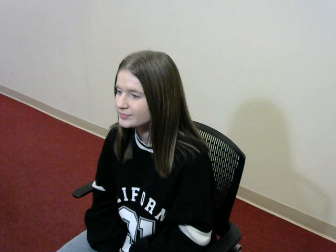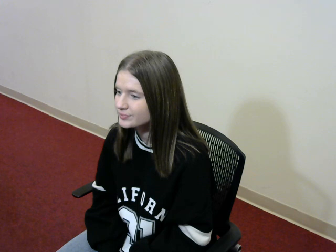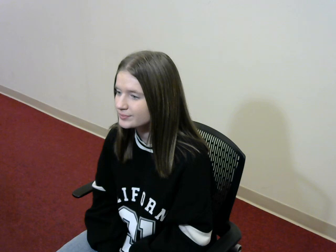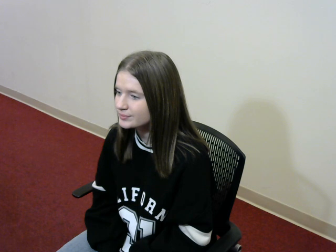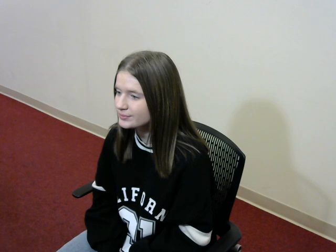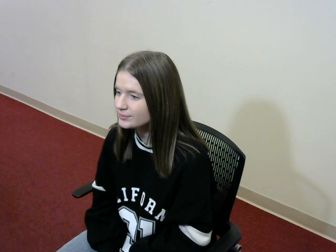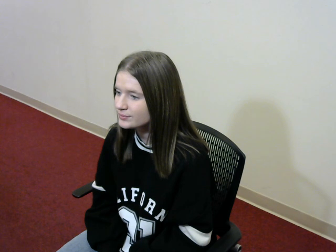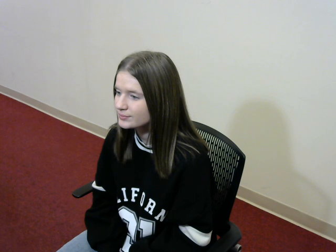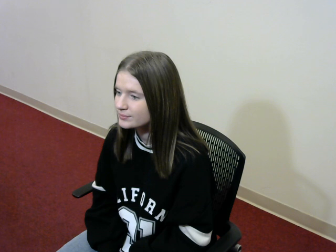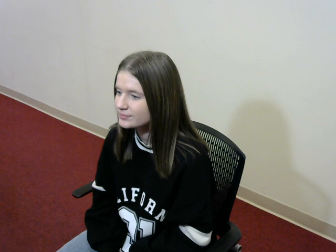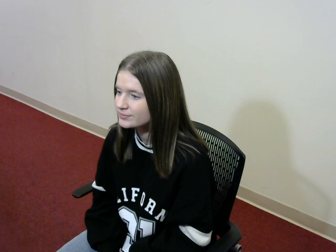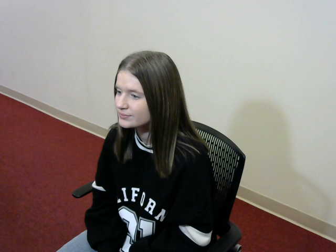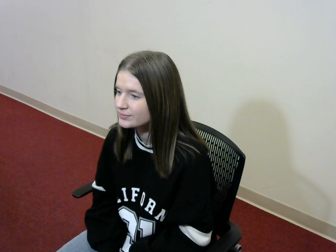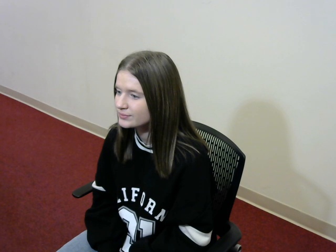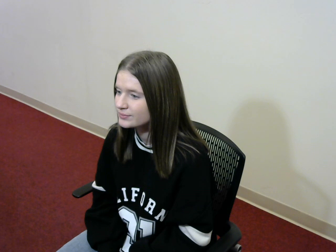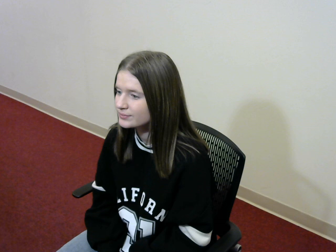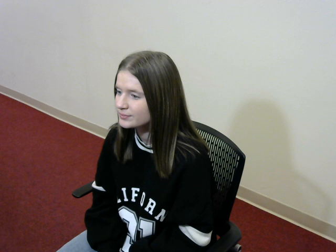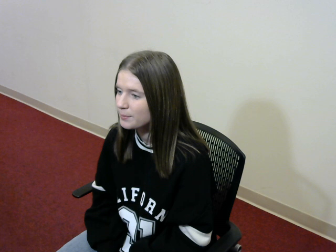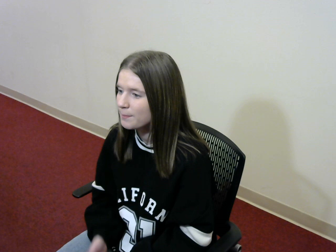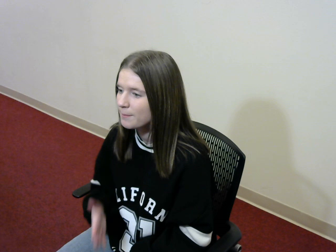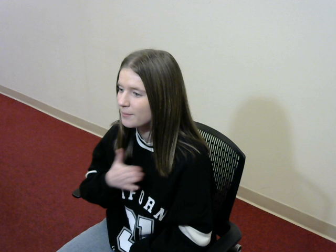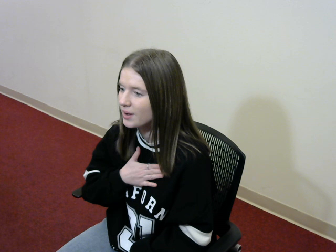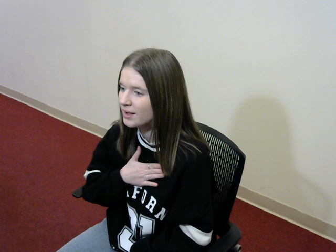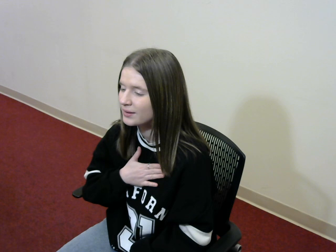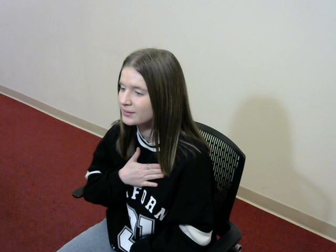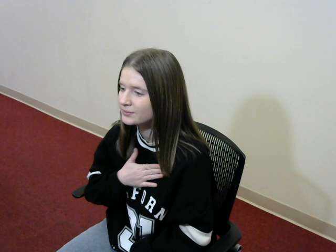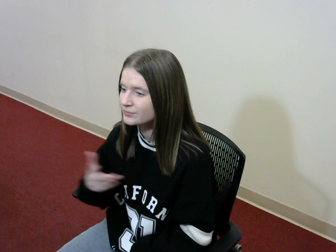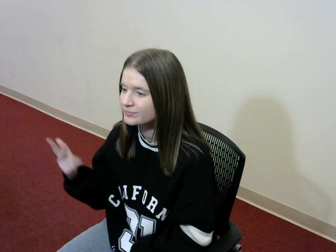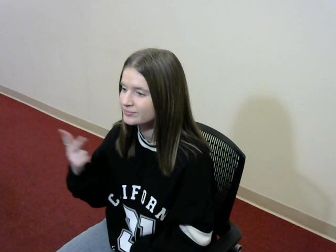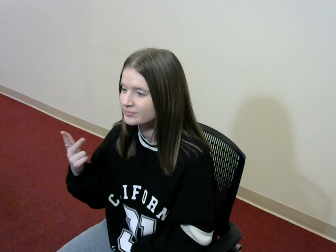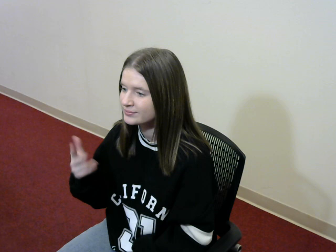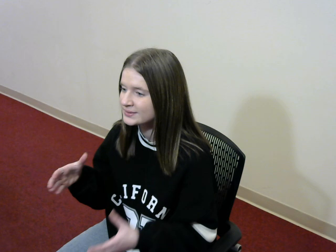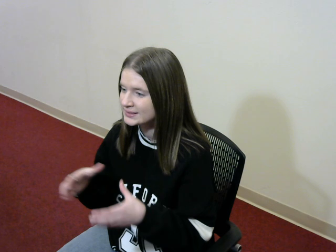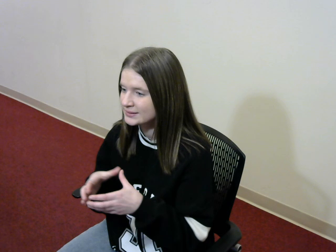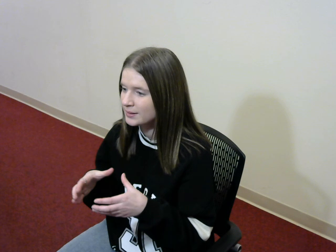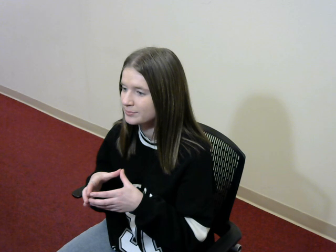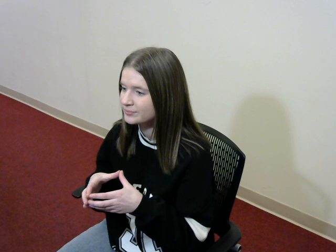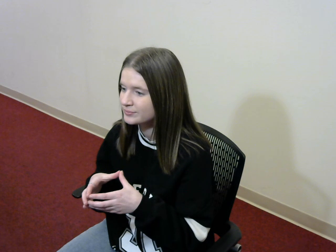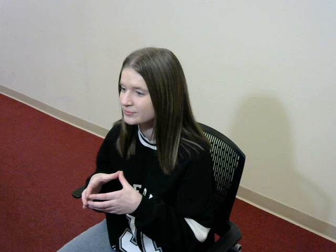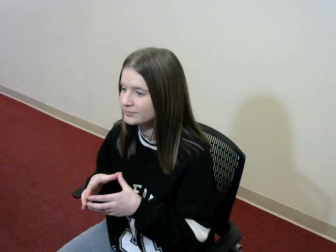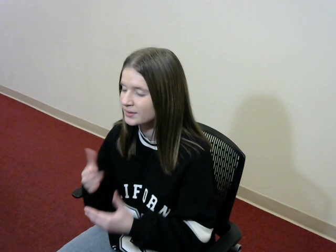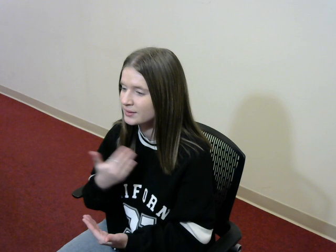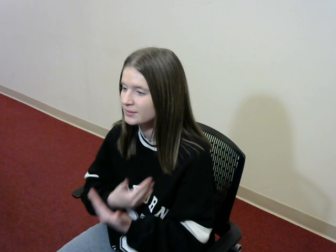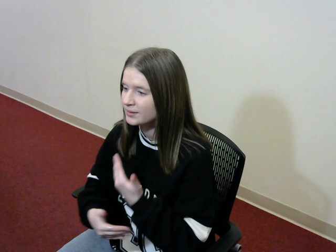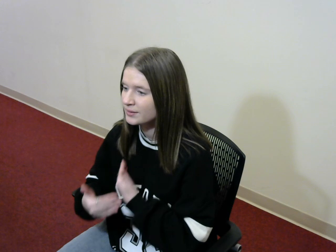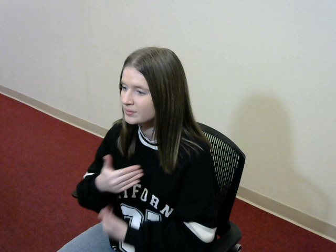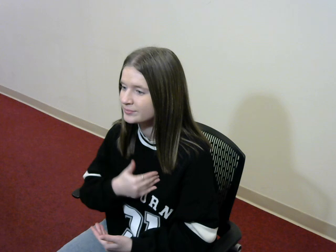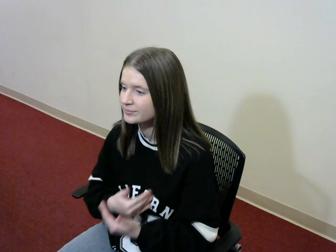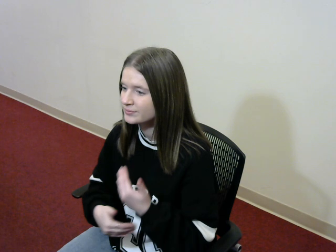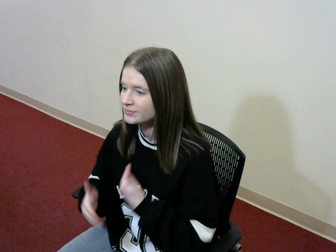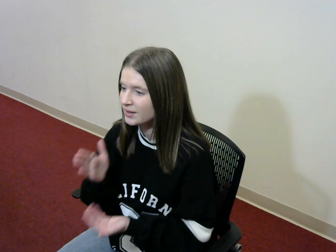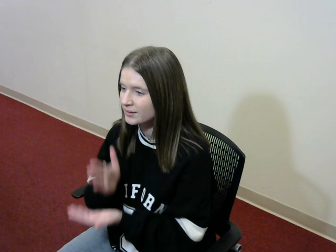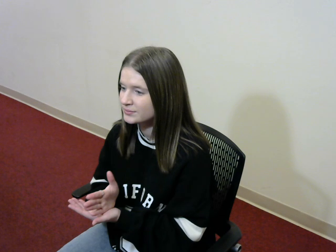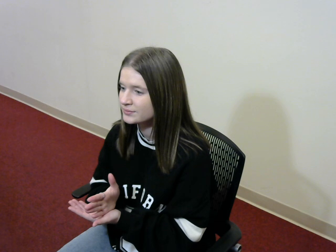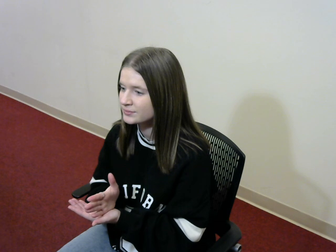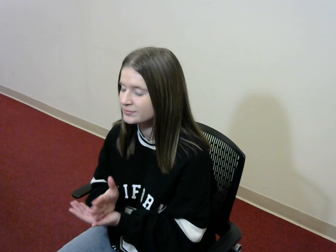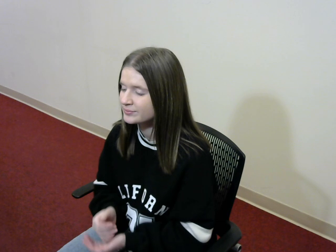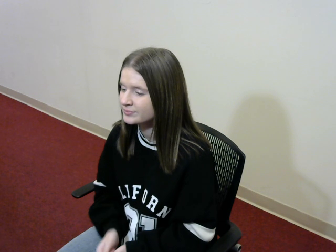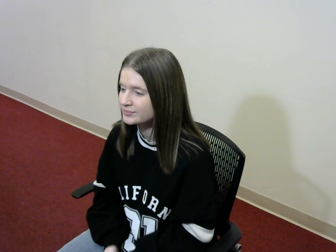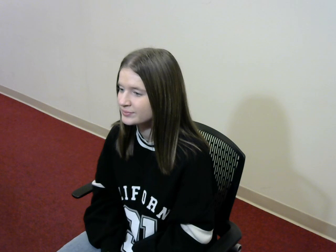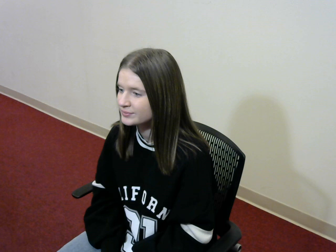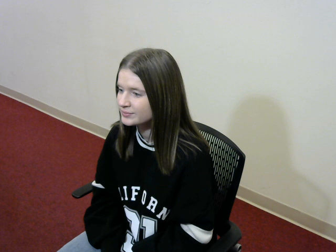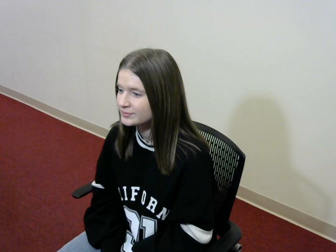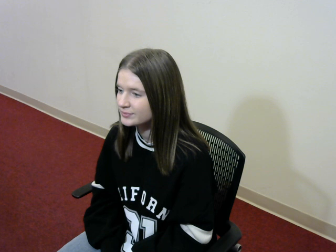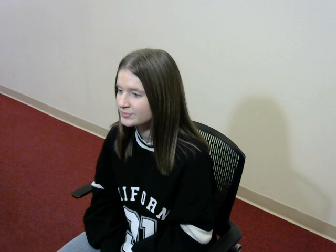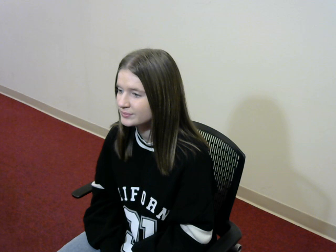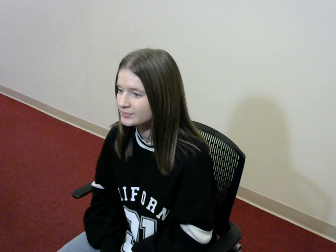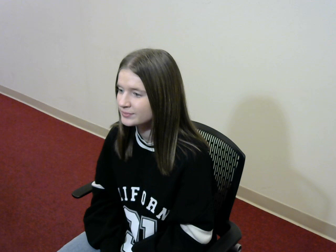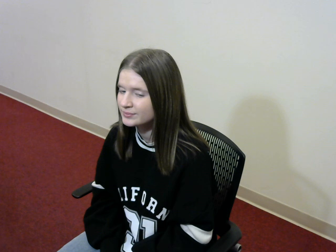Mənim üçünücü dərəcə əlilliyim var